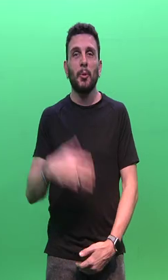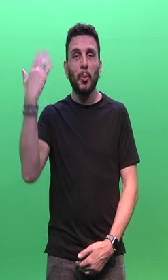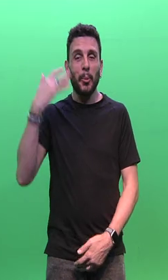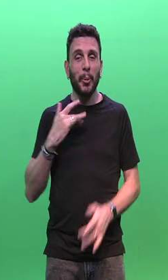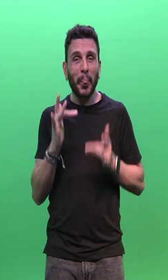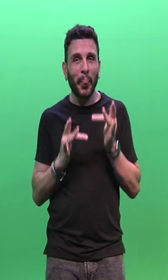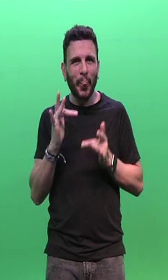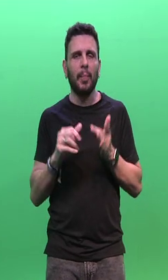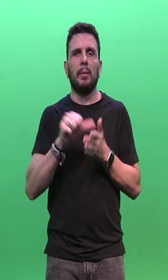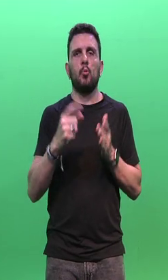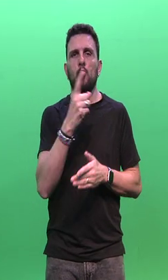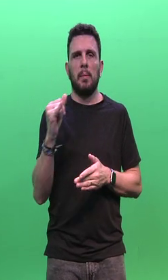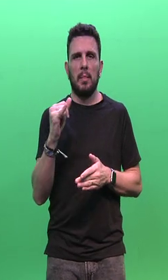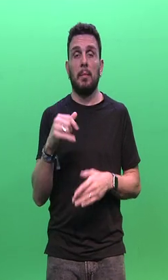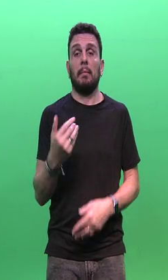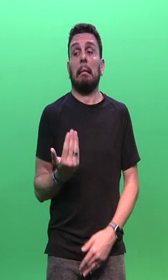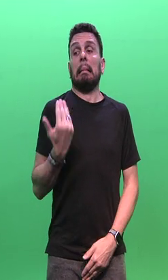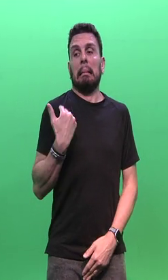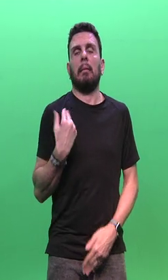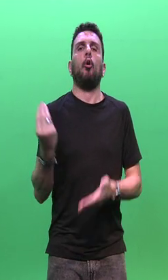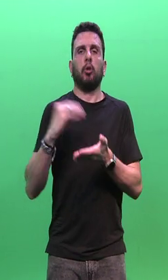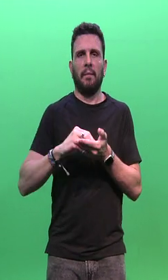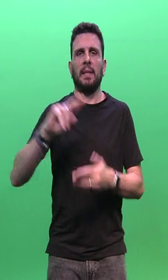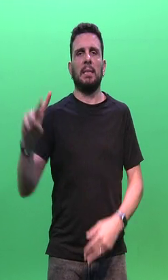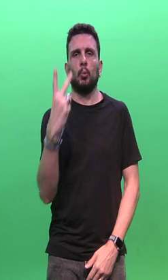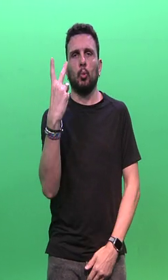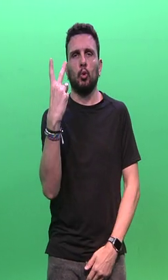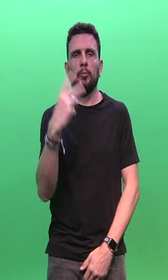Quan era un nadó em van operar una vegada, i fa poc em van operar una segona vegada.